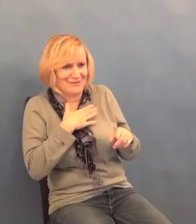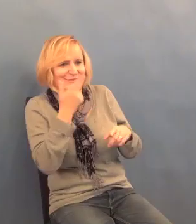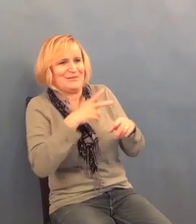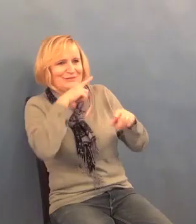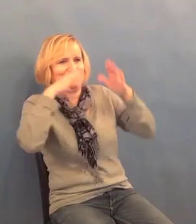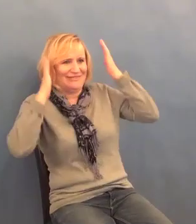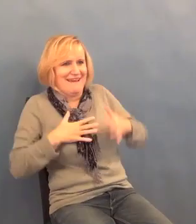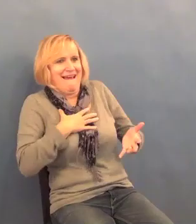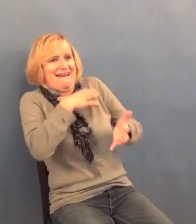Królik wygląda bez głowy jak czerwony duch.